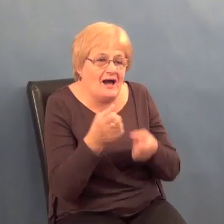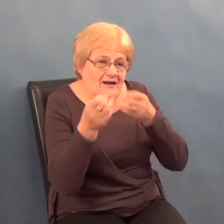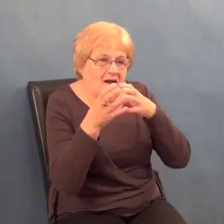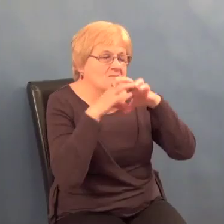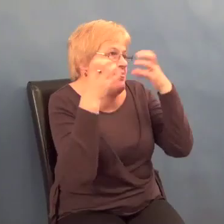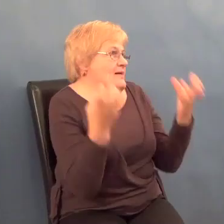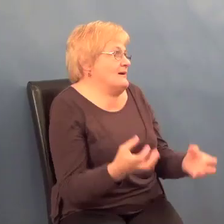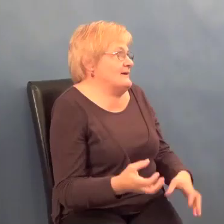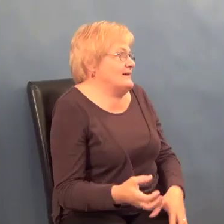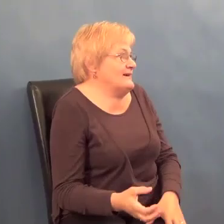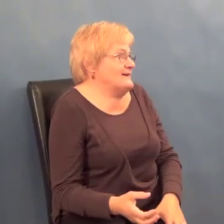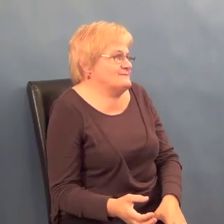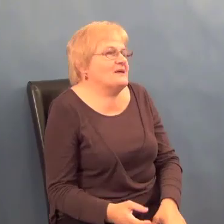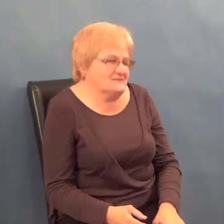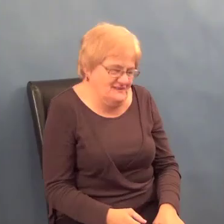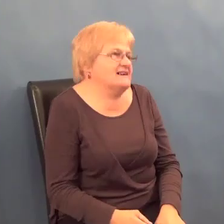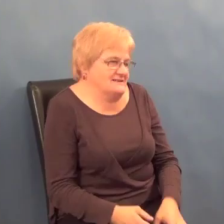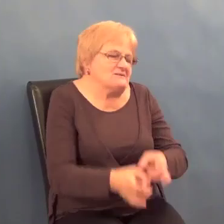Strzelać, rozbić je.